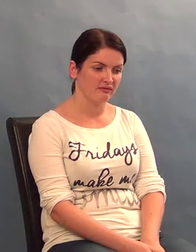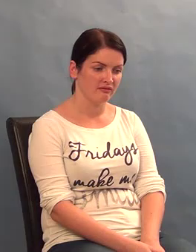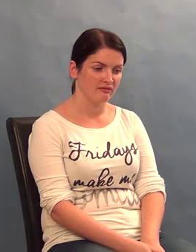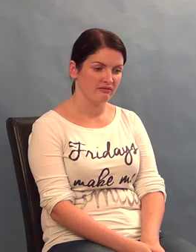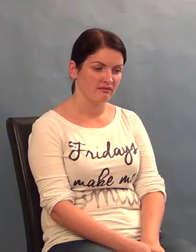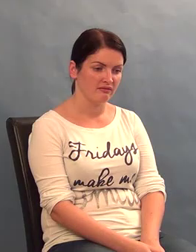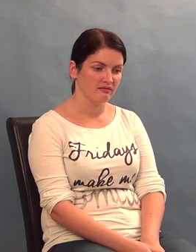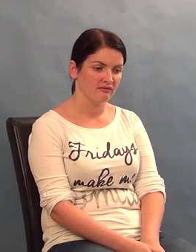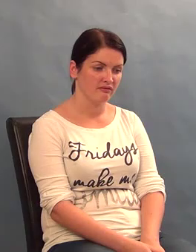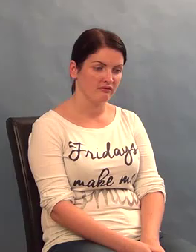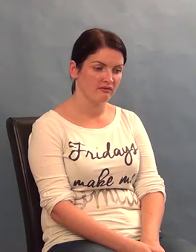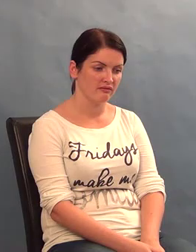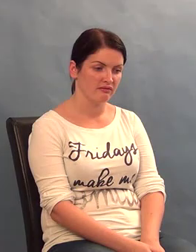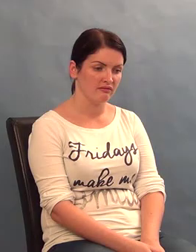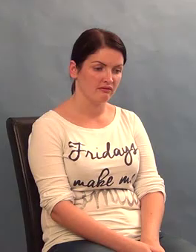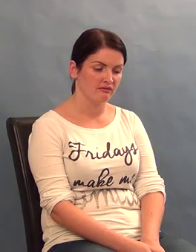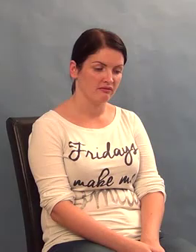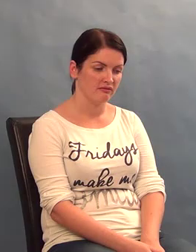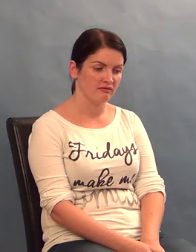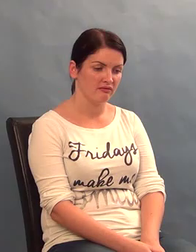Może nie wolno sprowadzić konia.